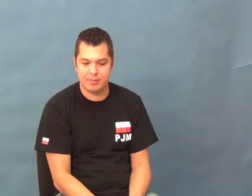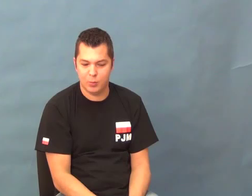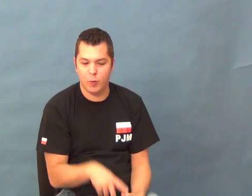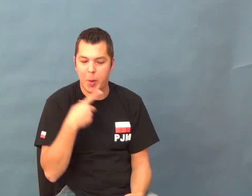Mówiłem.